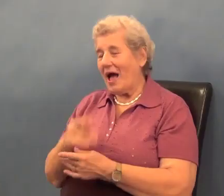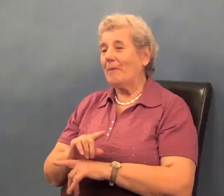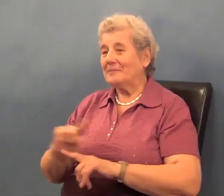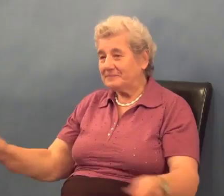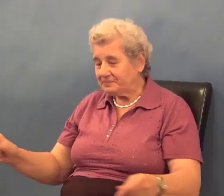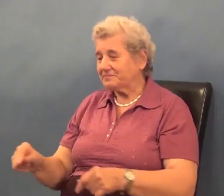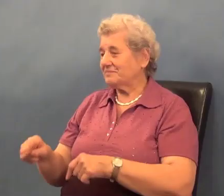Idą sobie.